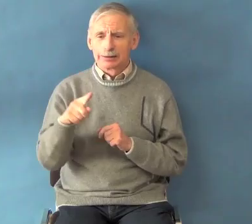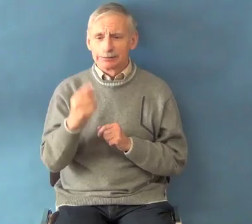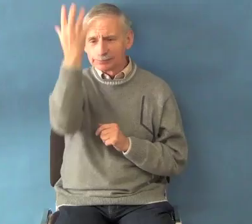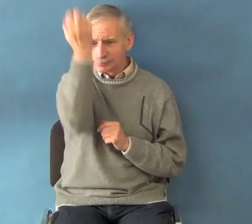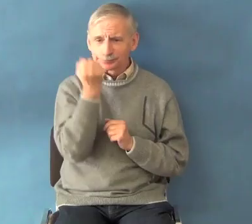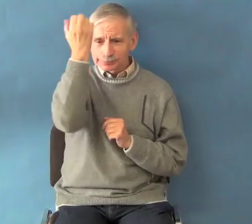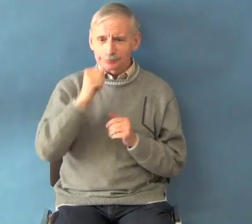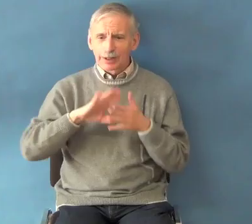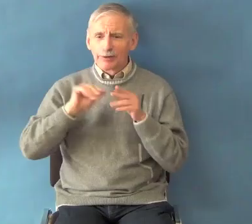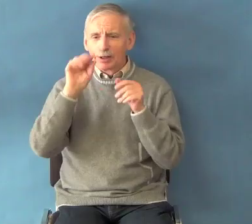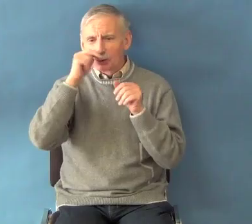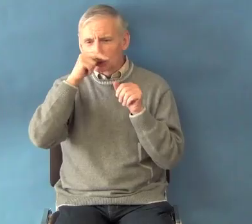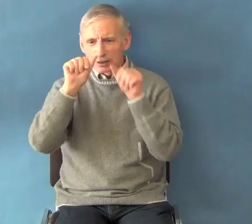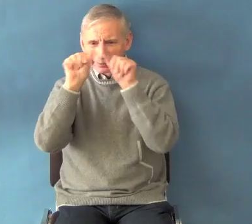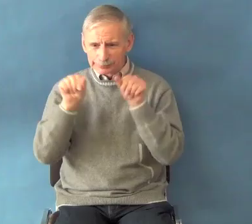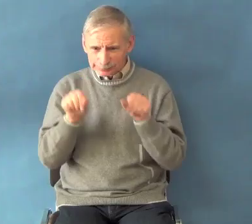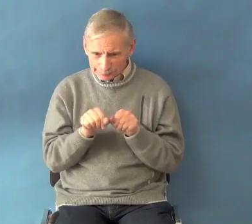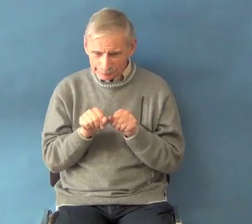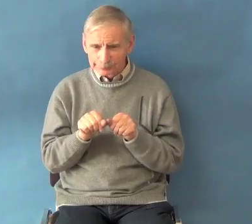Zrywa gruszki.